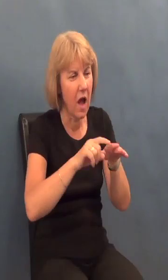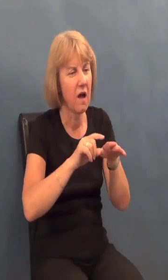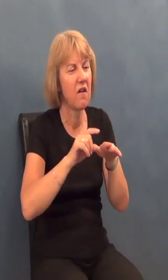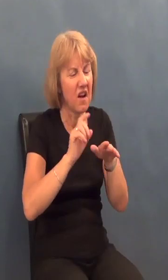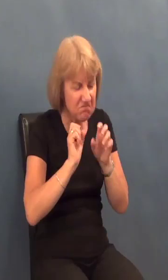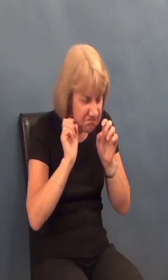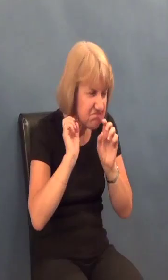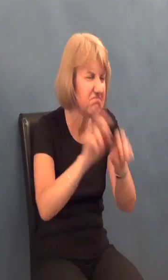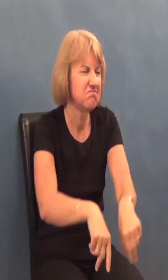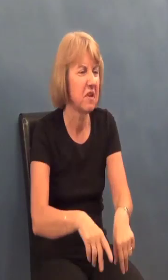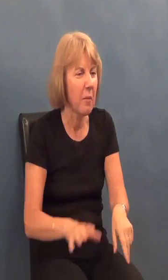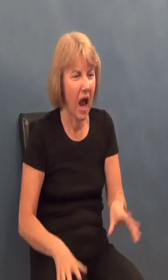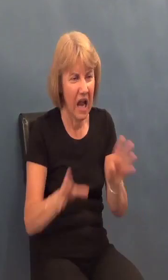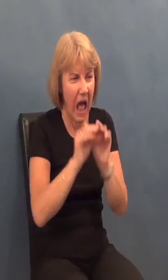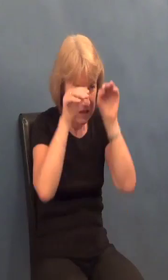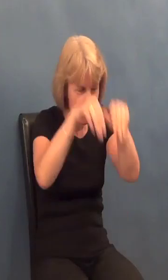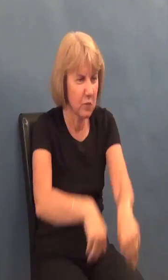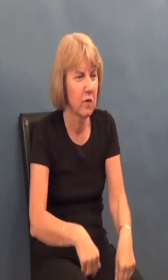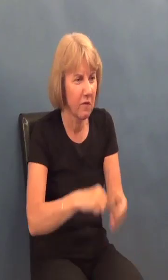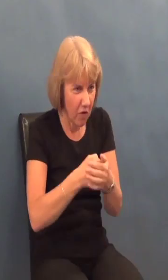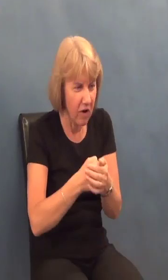Jeleń wrzuca chłopca do wody, pies też wpada do wody.